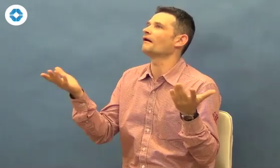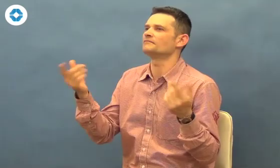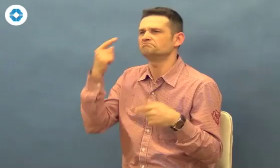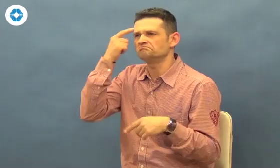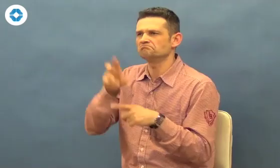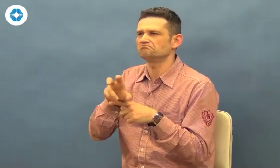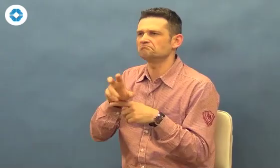Myśli, zastanawia się...